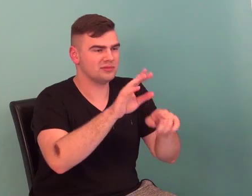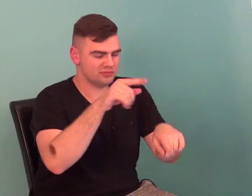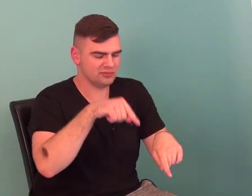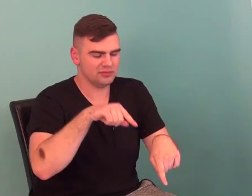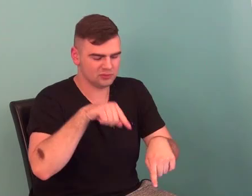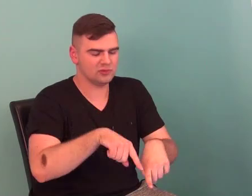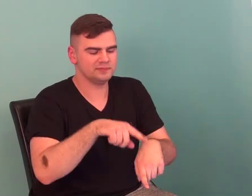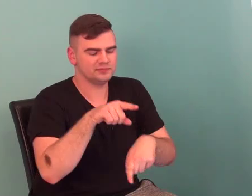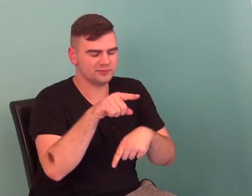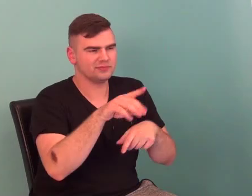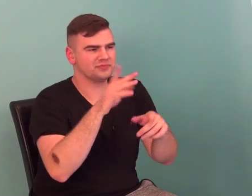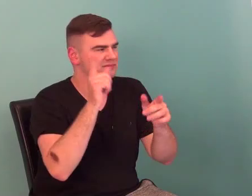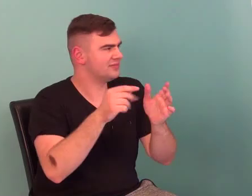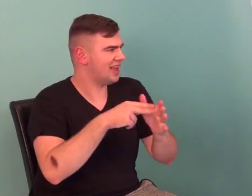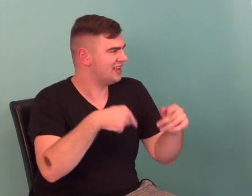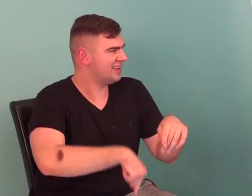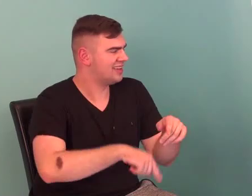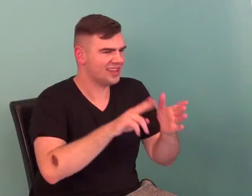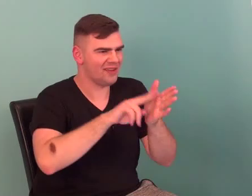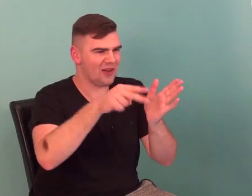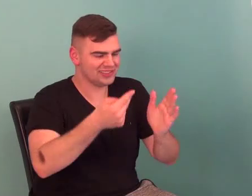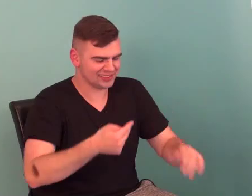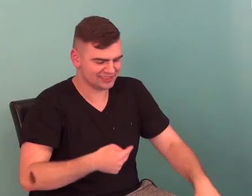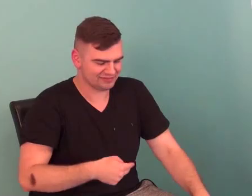To tutaj, tutaj na dwie godziny.